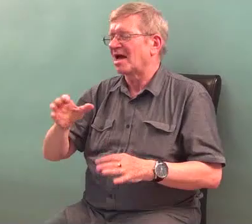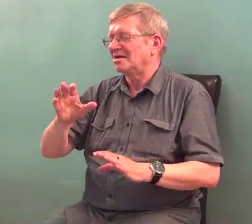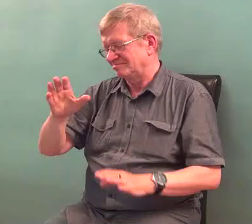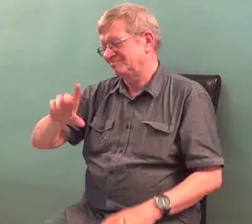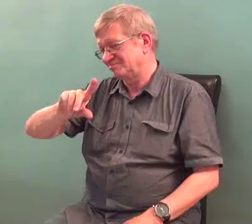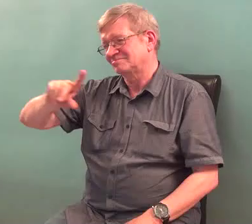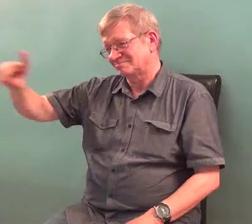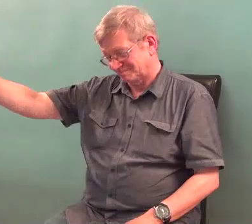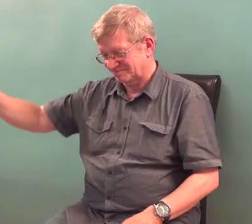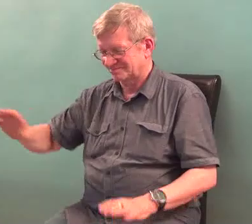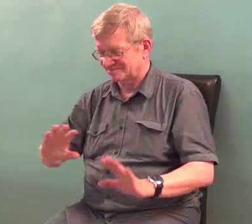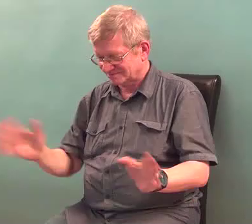Poszliśmy, koniec.